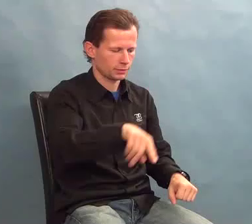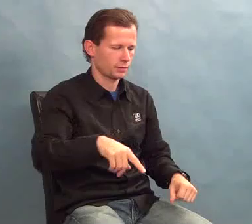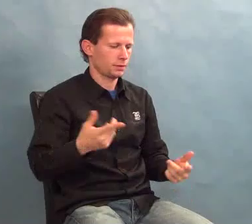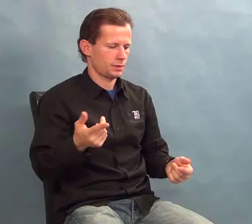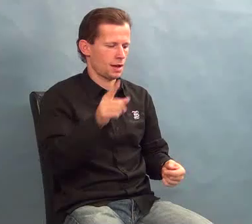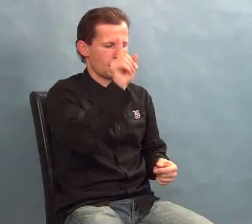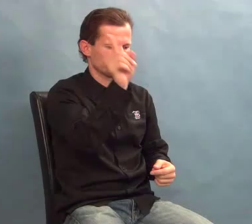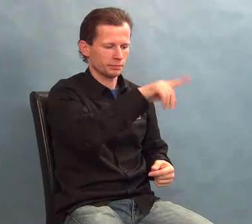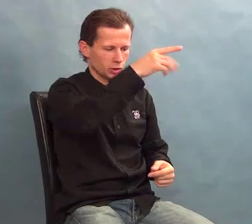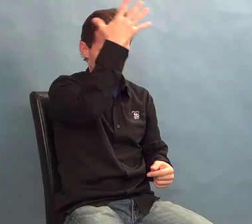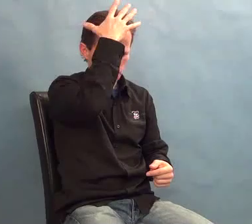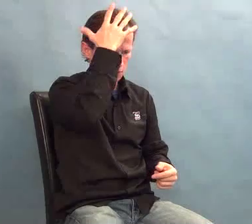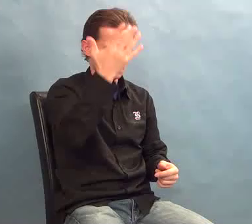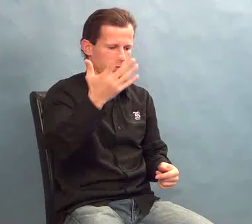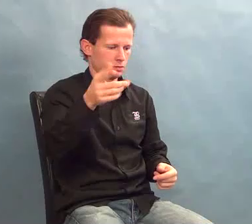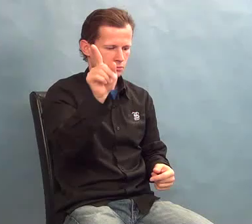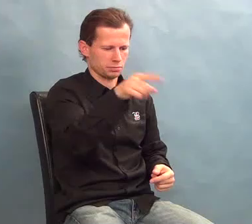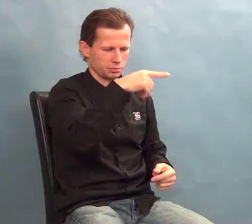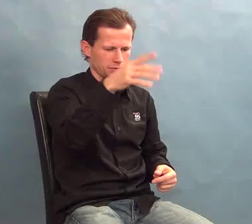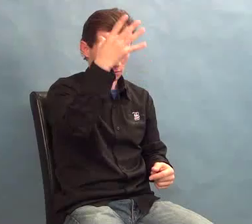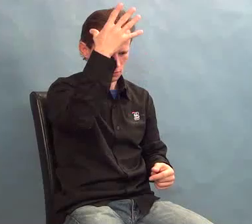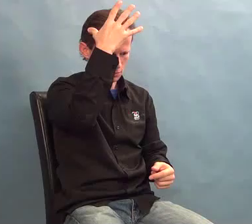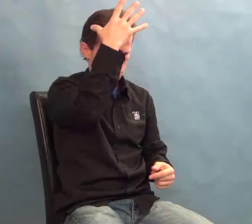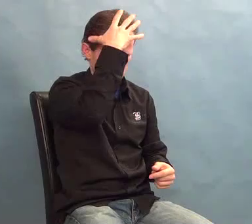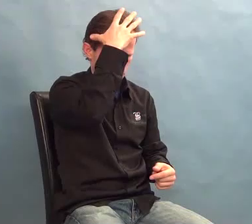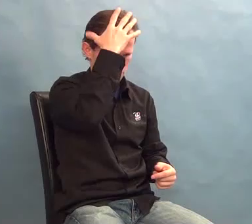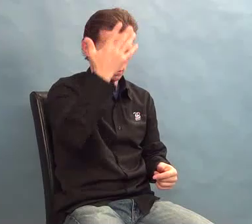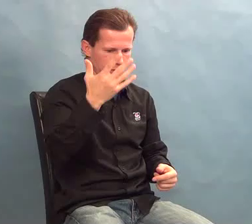Skreślony jest kask na głowie.